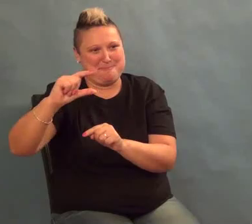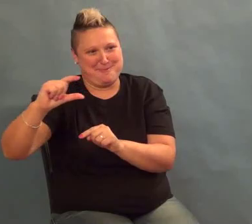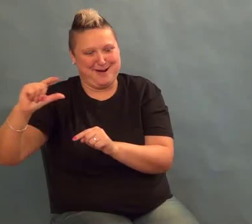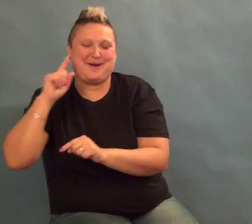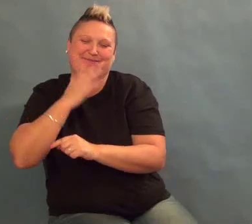Chłopiec się ucieszył.